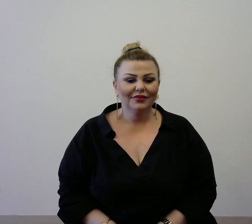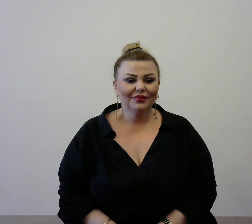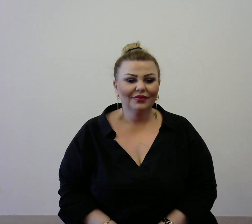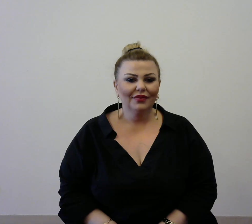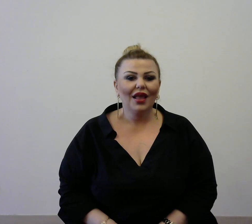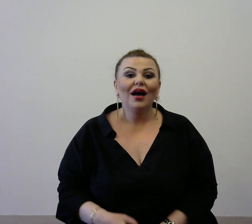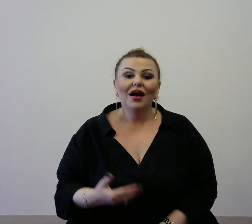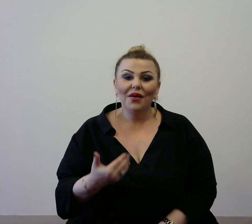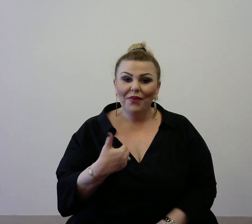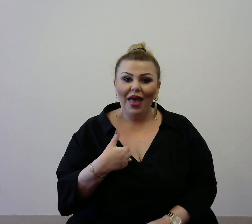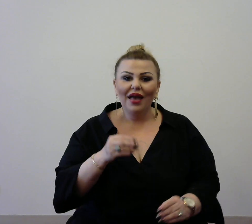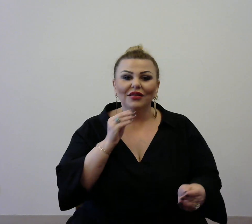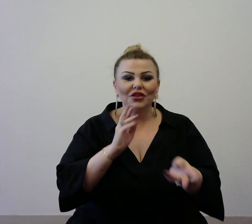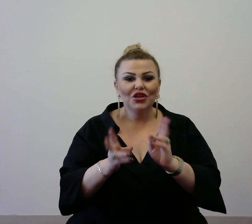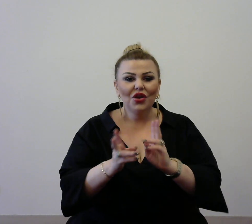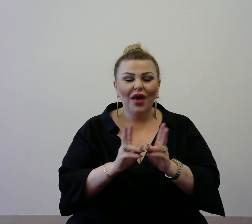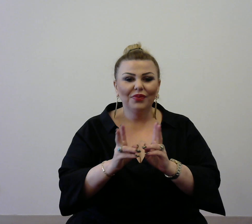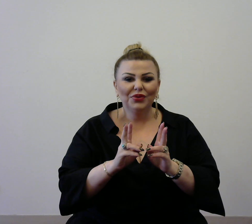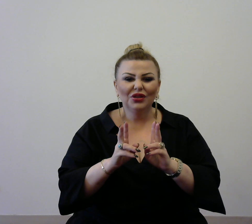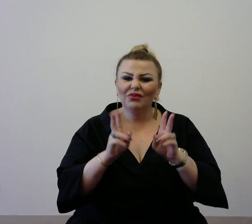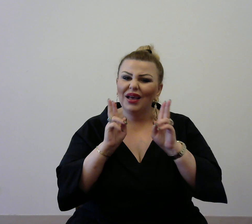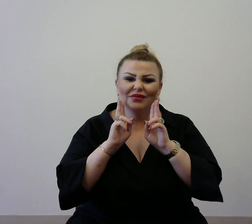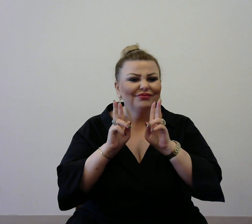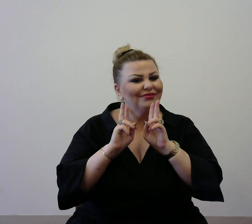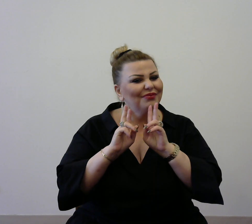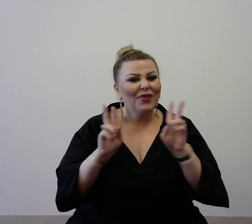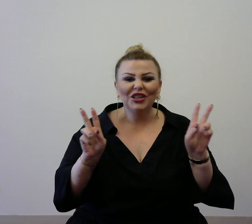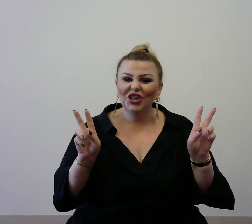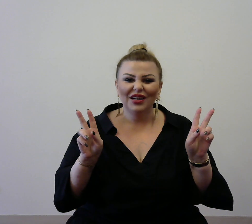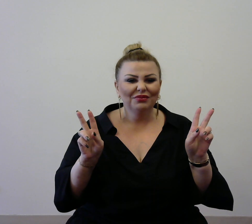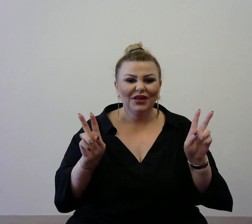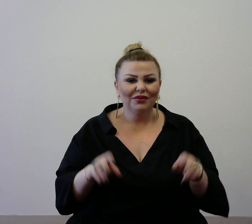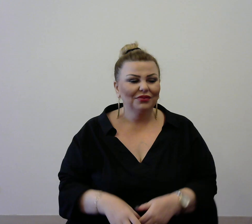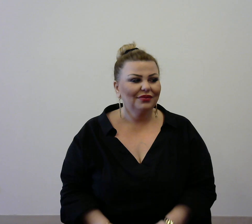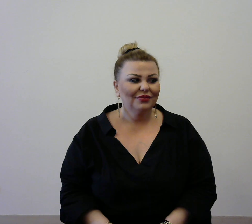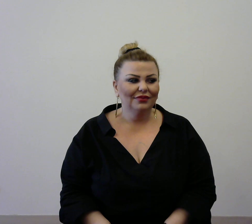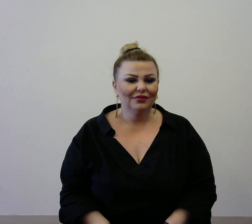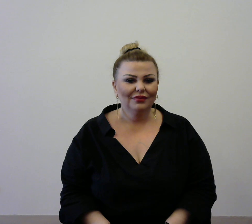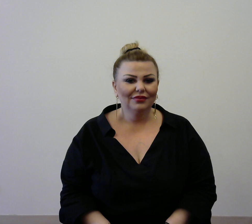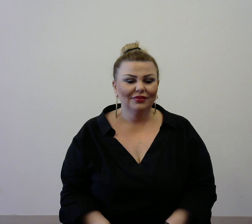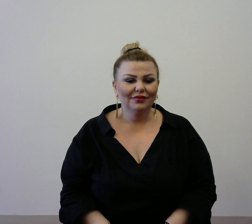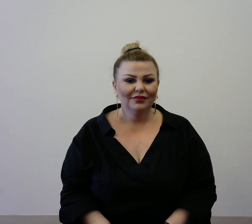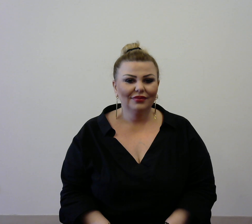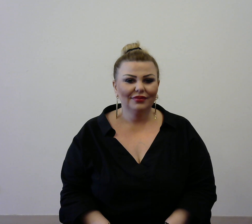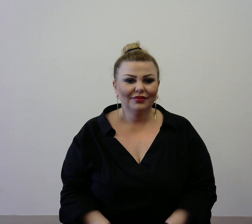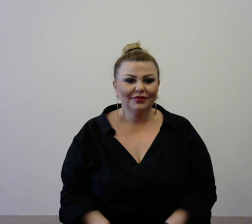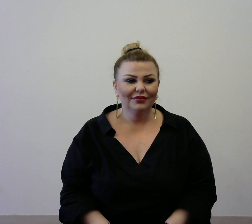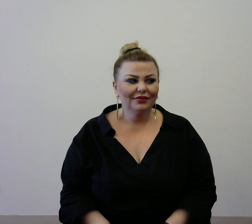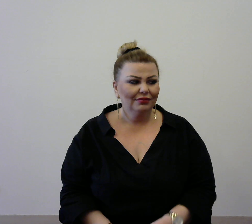Mən yemək bişirməyi bacarmıram